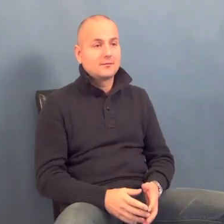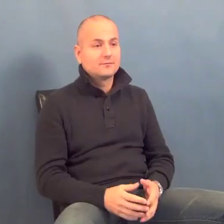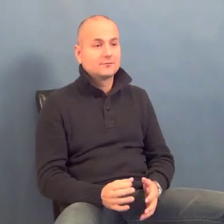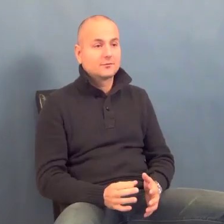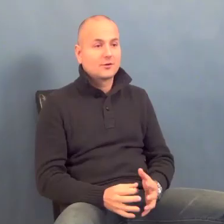Środa.